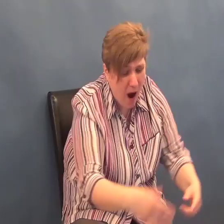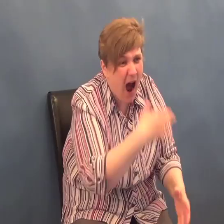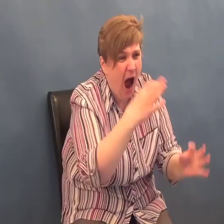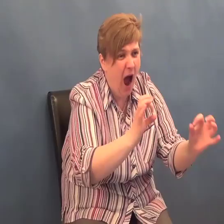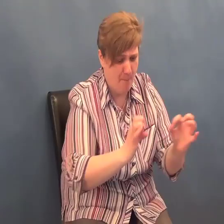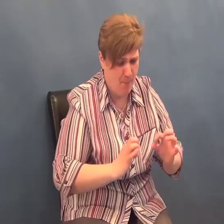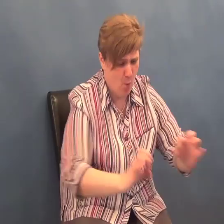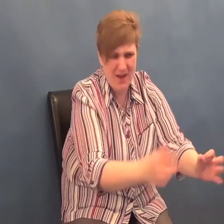A nie ma.